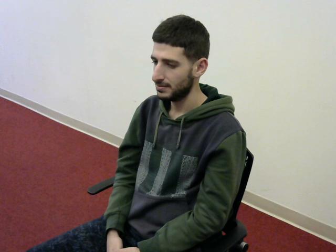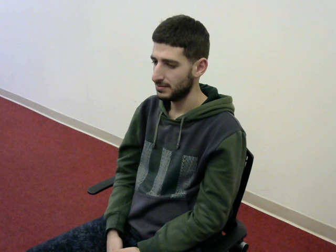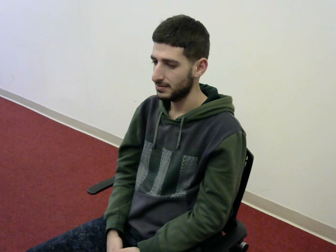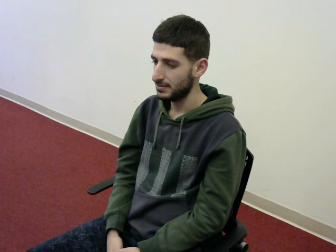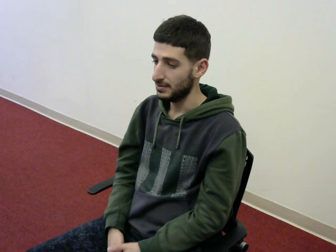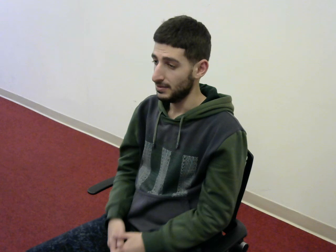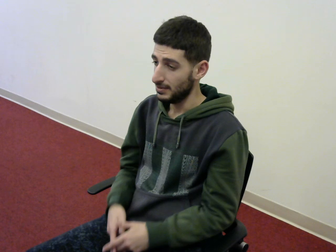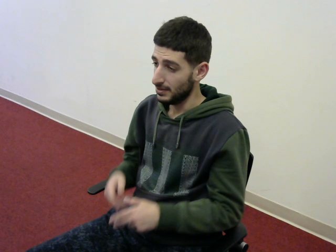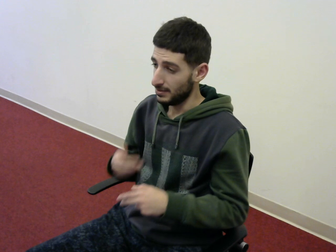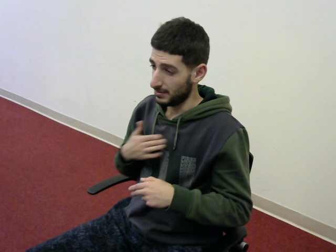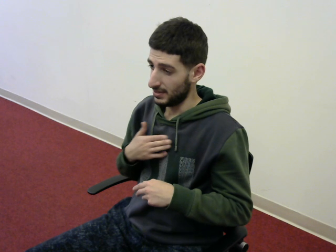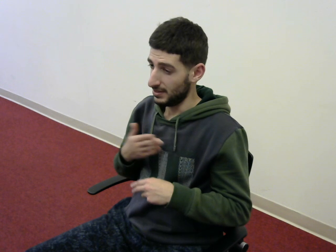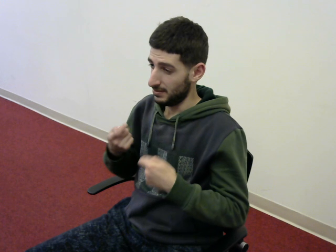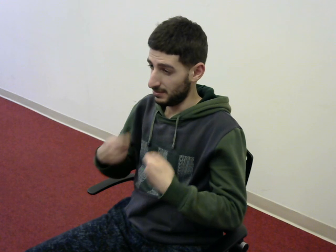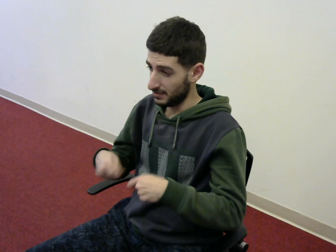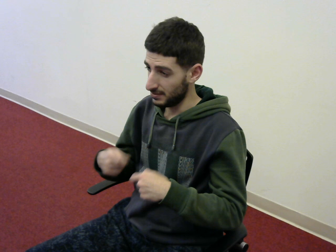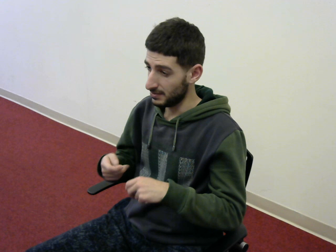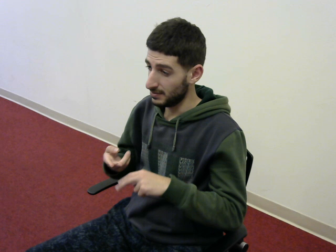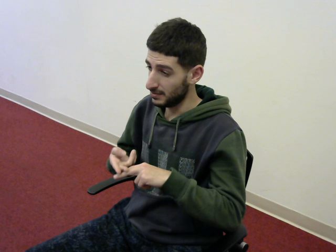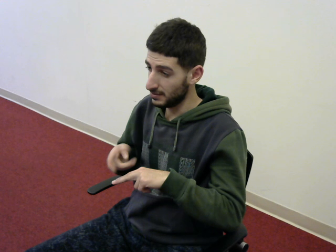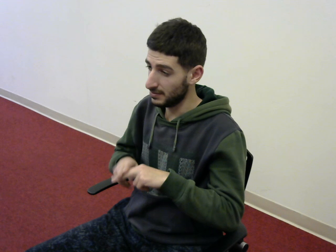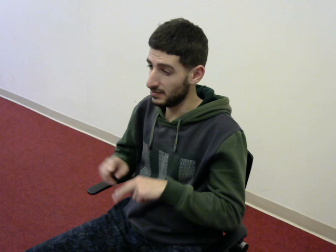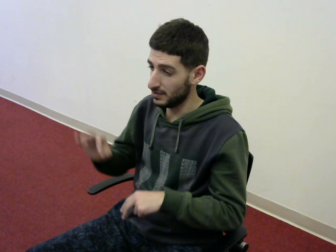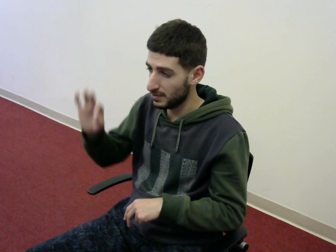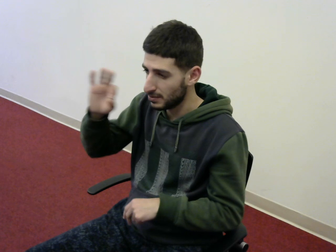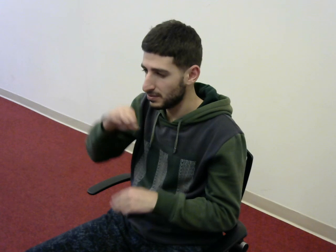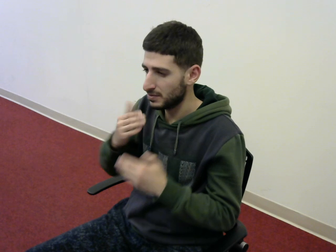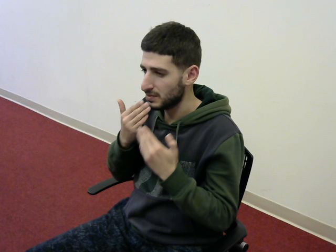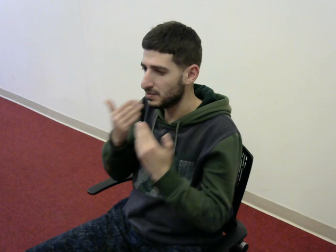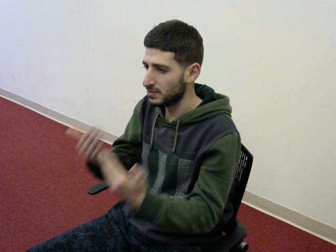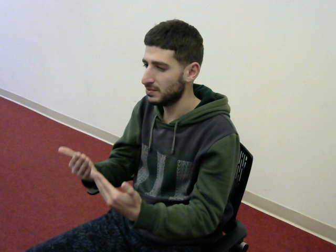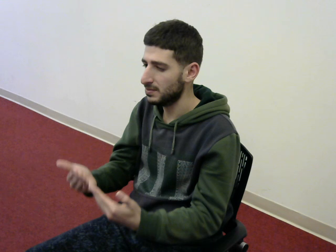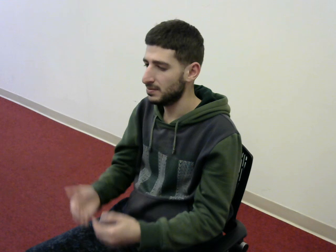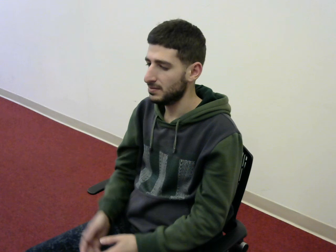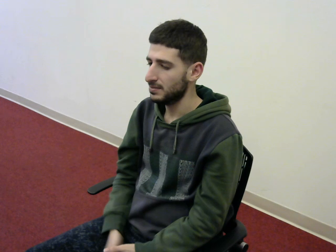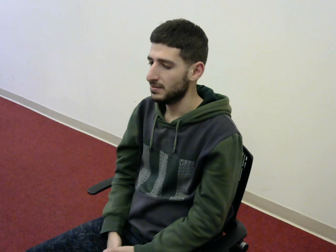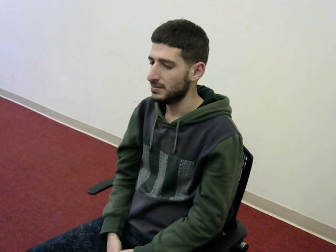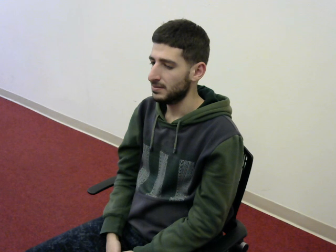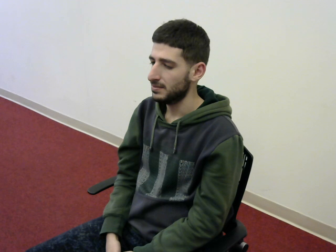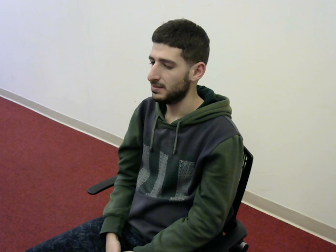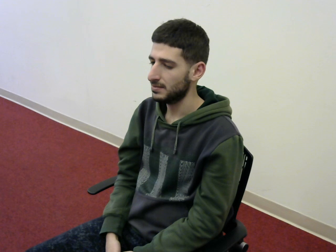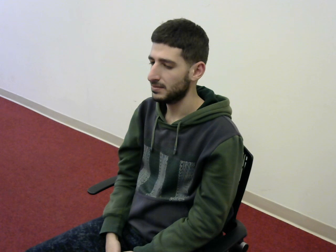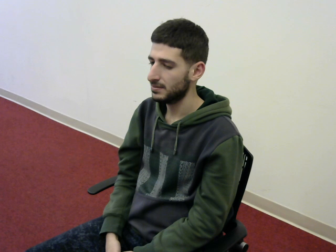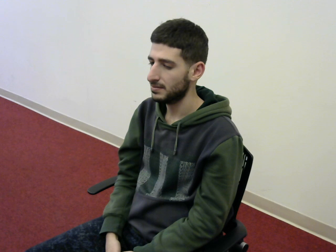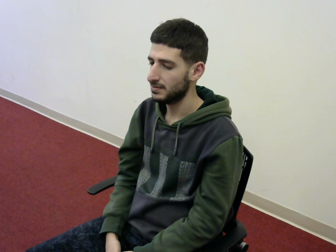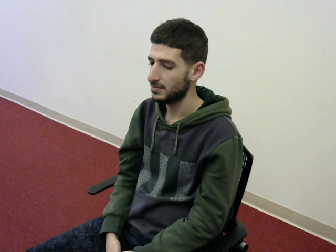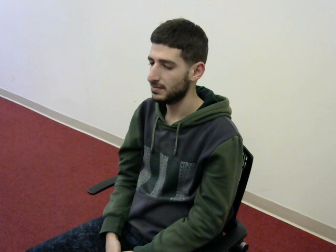Mən satıcıdan bu barədə soruşdum